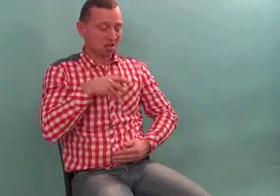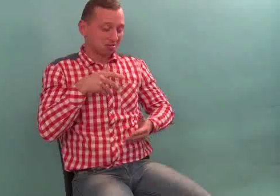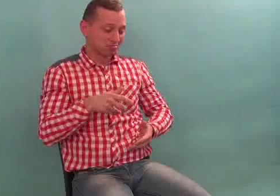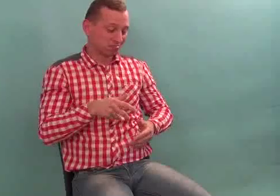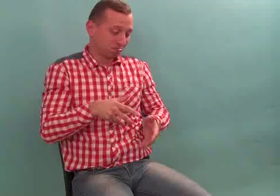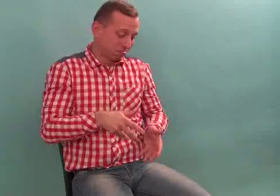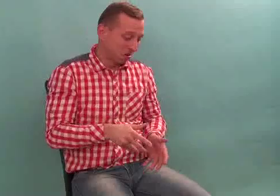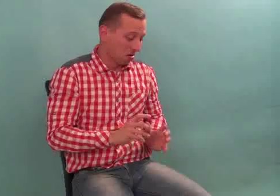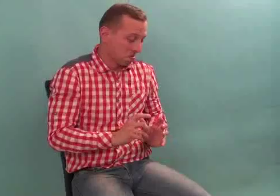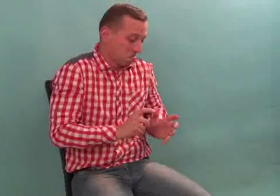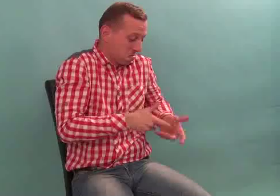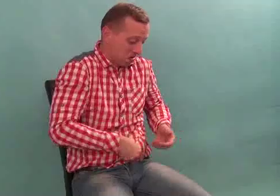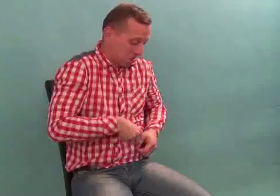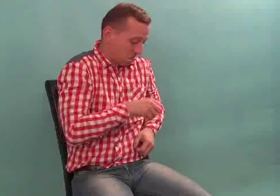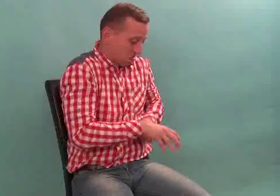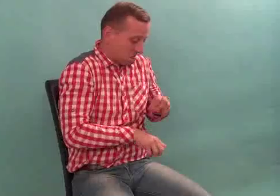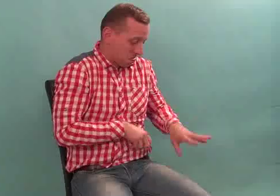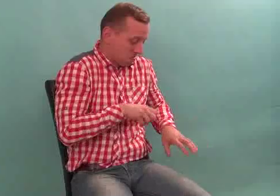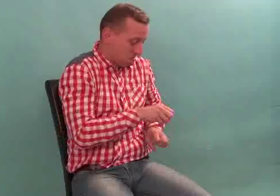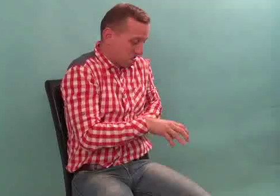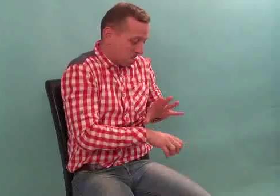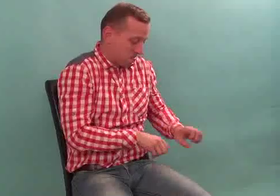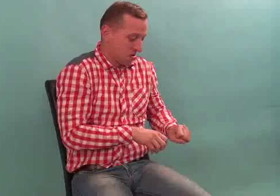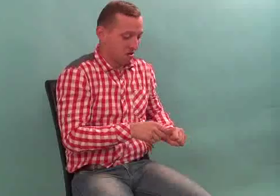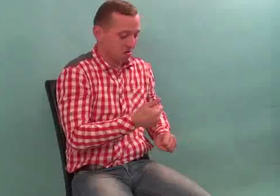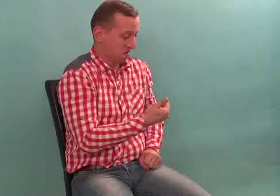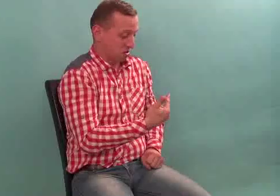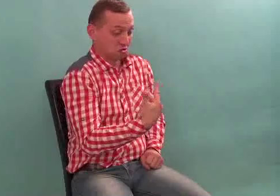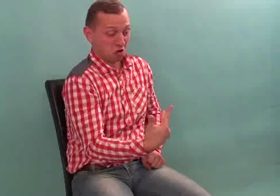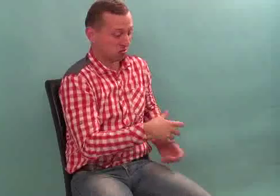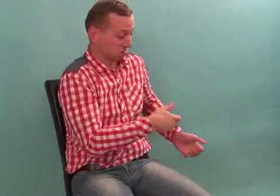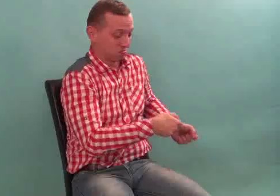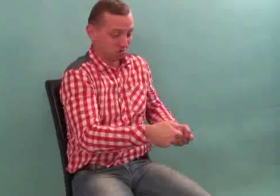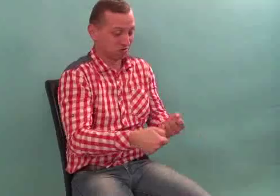Pan schodzi na dół i wysypuje z kieszeni owoce do jednego z trzech pojemników.